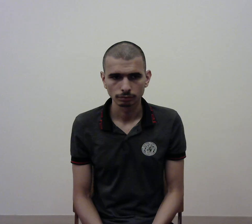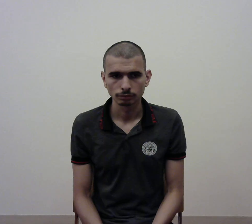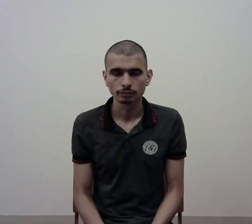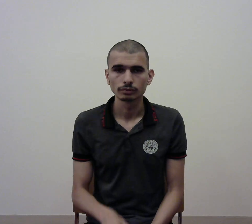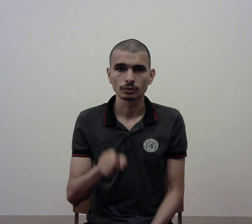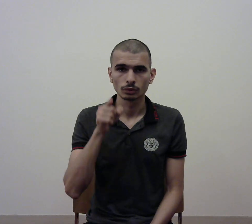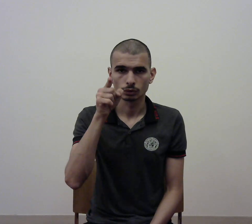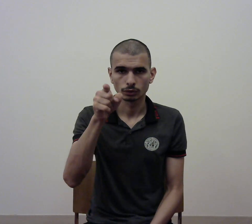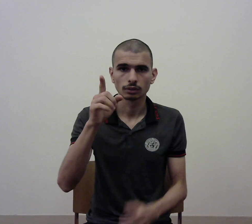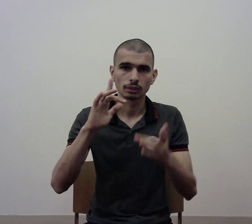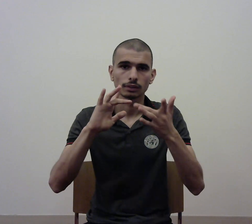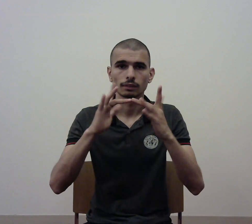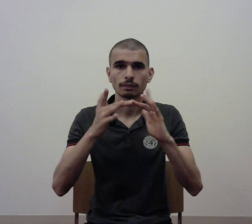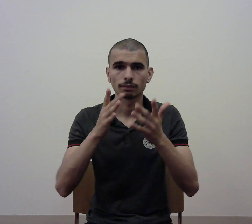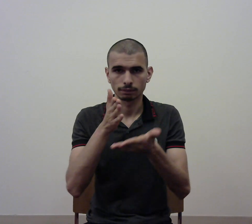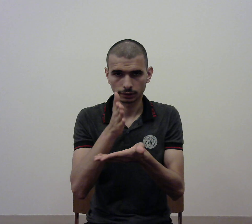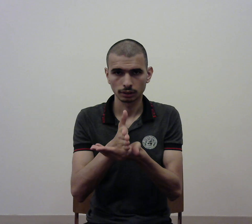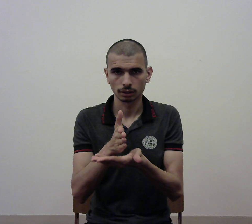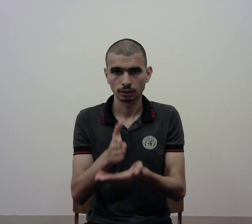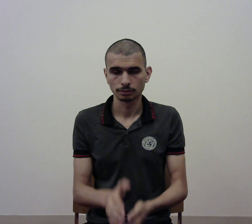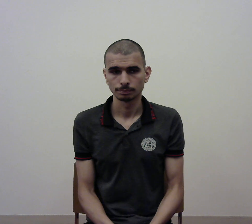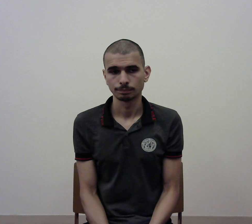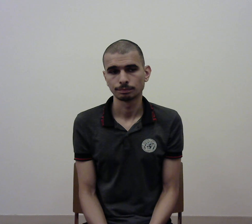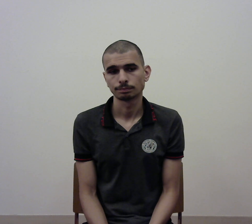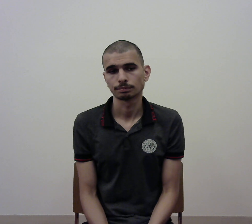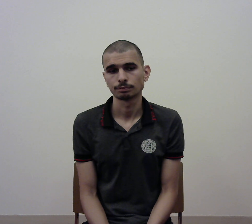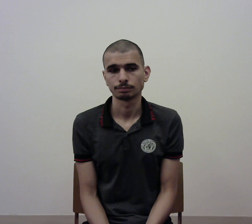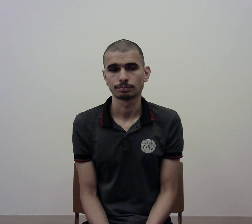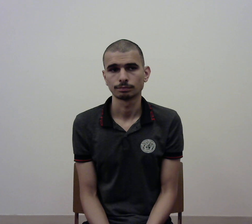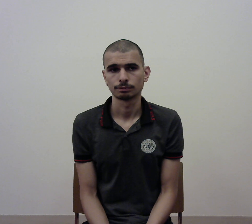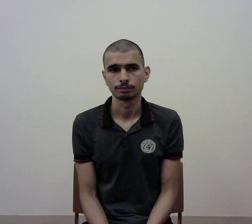Sizdə internet varmı?